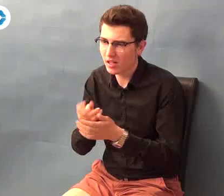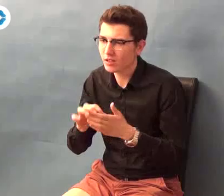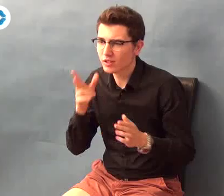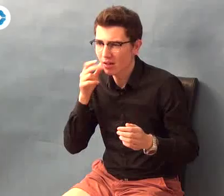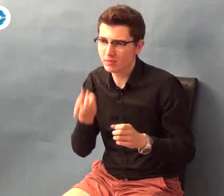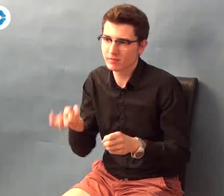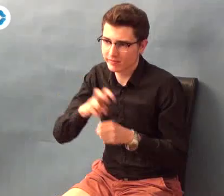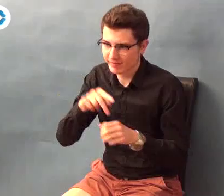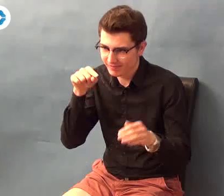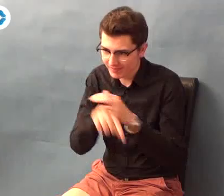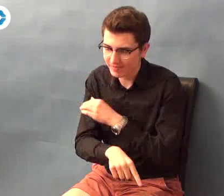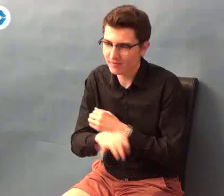Żaba wyskakuje i ucieka.